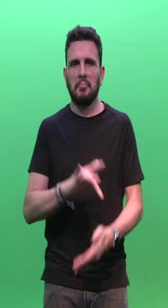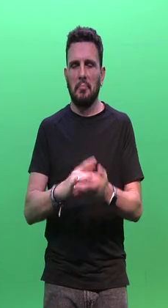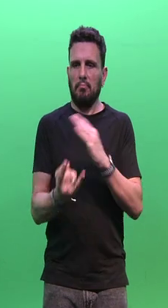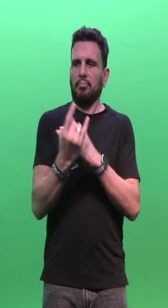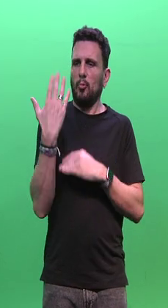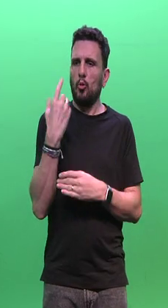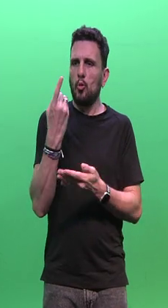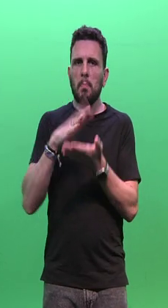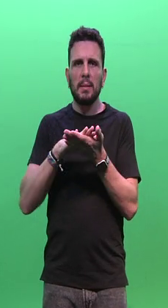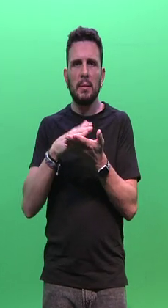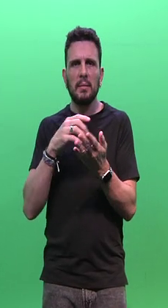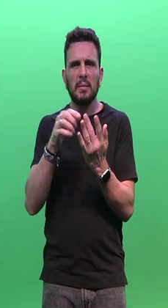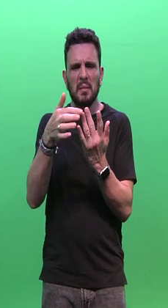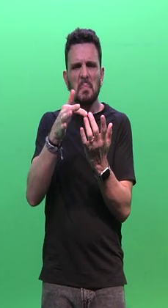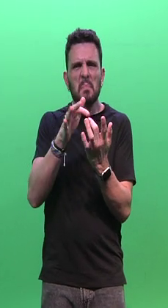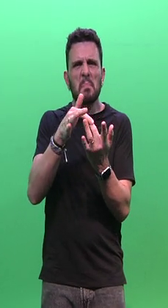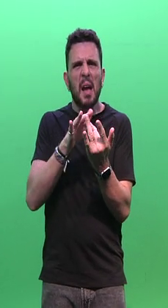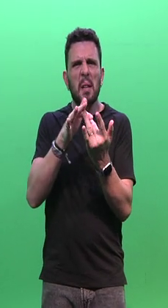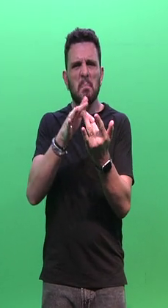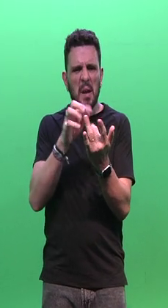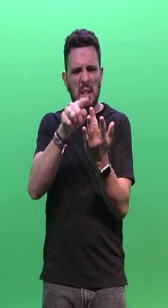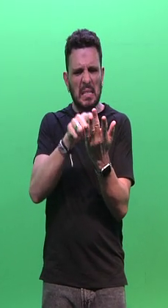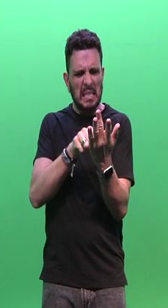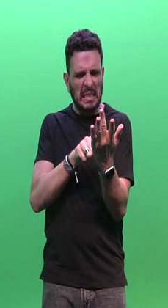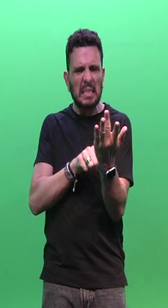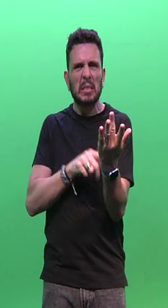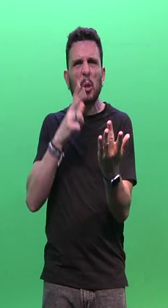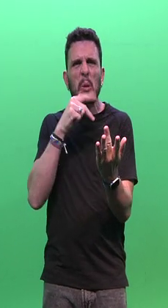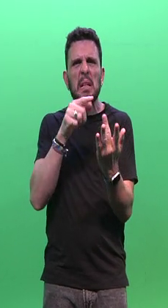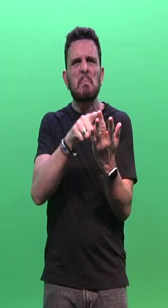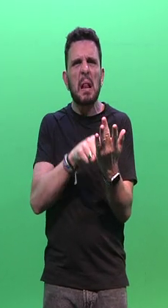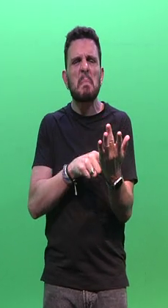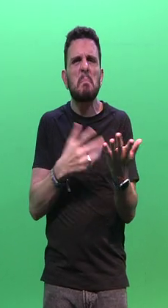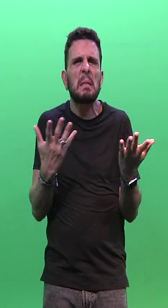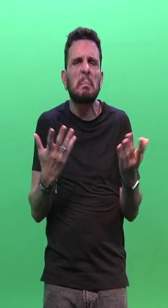Fa un mes em va aparèixer un dolor al dit cor quan el doblegava, el dolor baixava fins al braç. No sé què em passa.